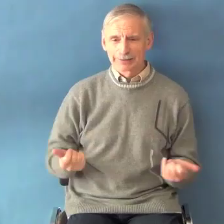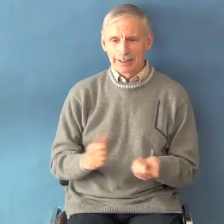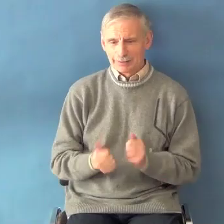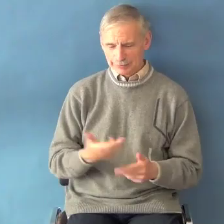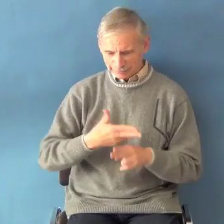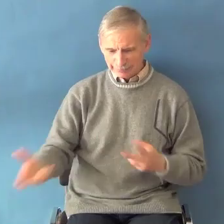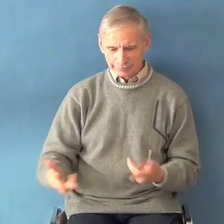Albo być czystym.